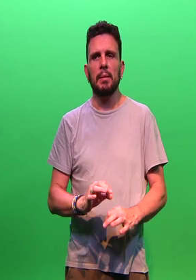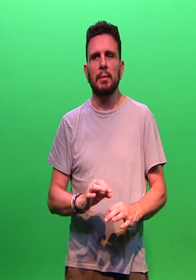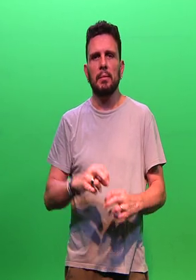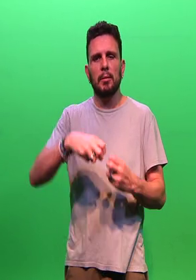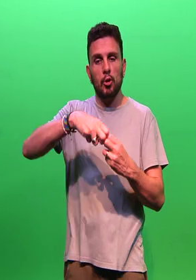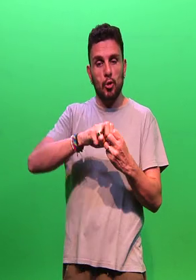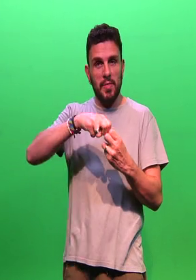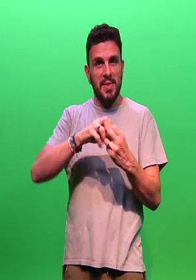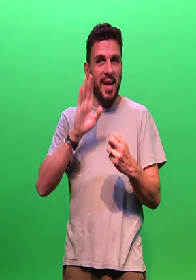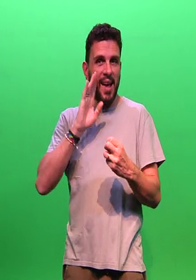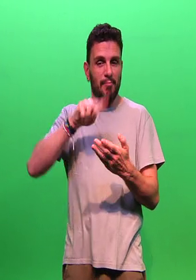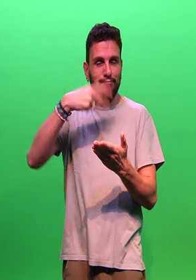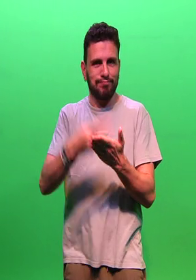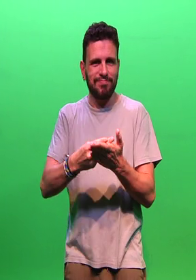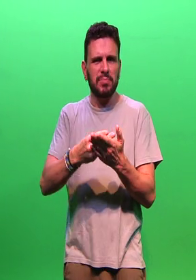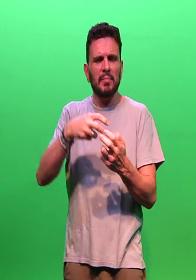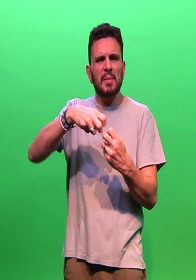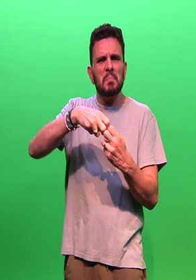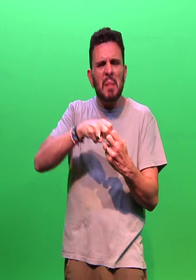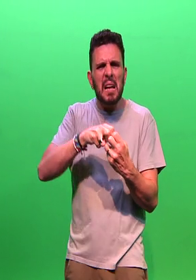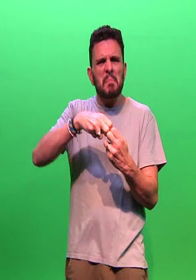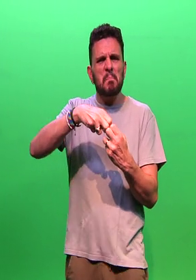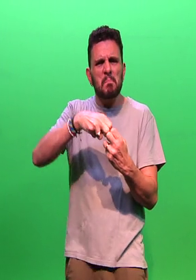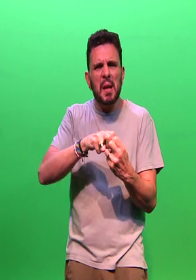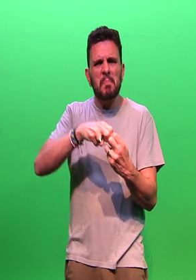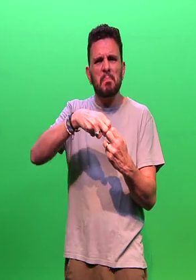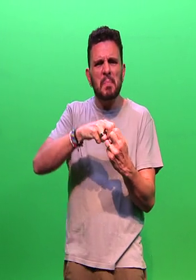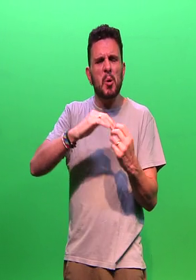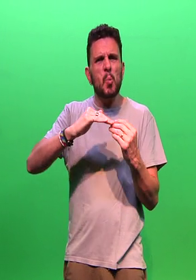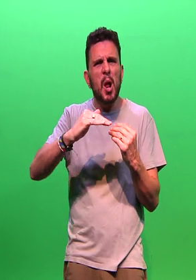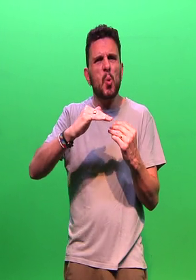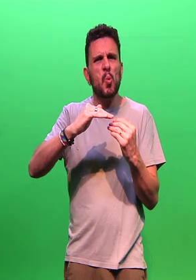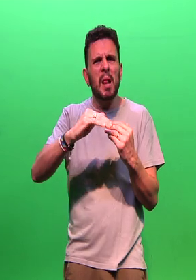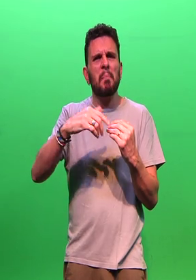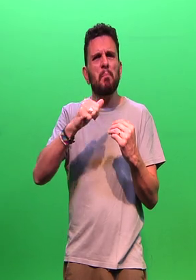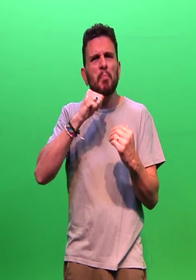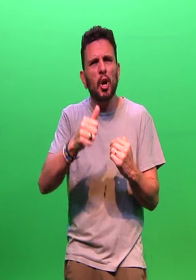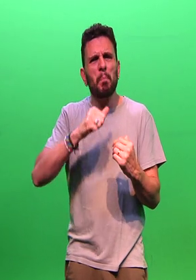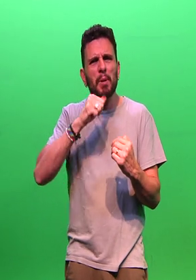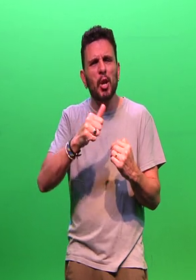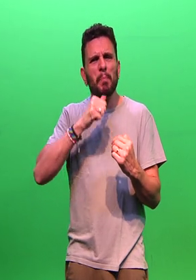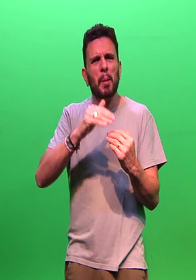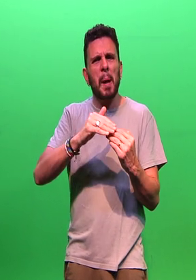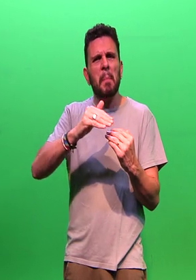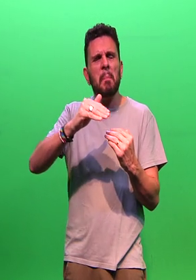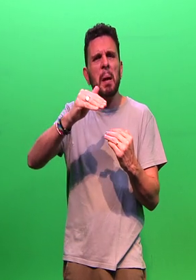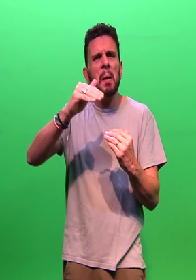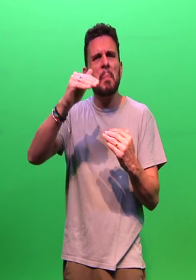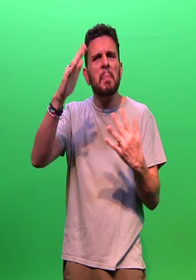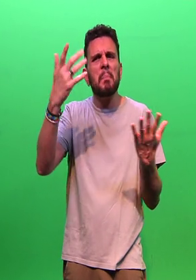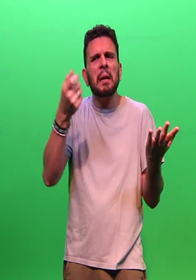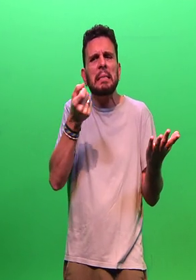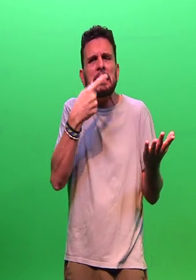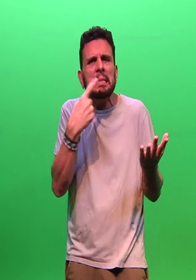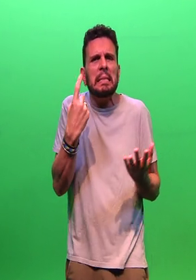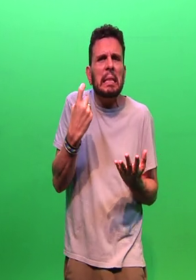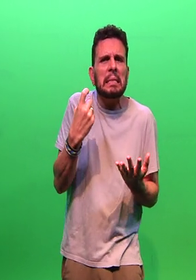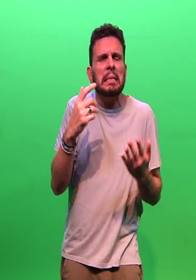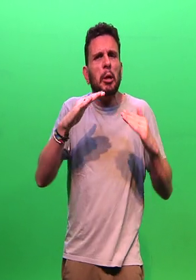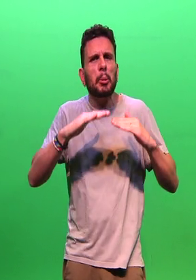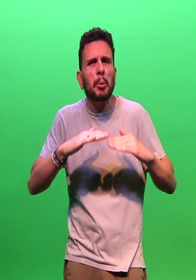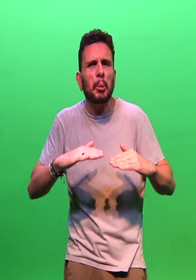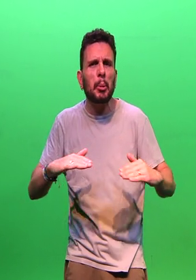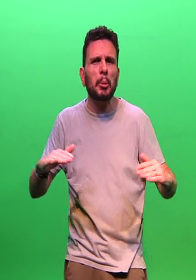Com t'he dit, vaig caure, i el genoll em fa mal, el dolor és persistent i cada vegada va a pitjor i a més, m'he pres una pastilla perquè necessito reduir el dolor.